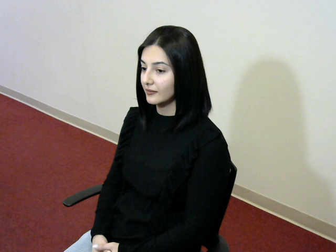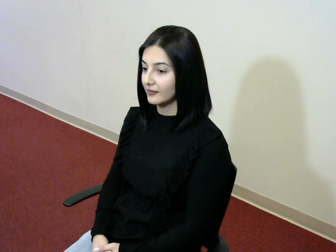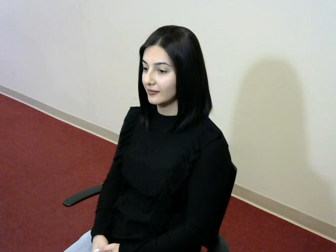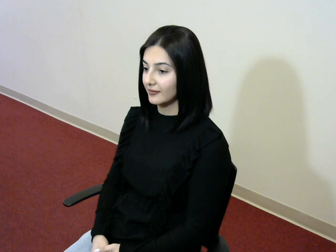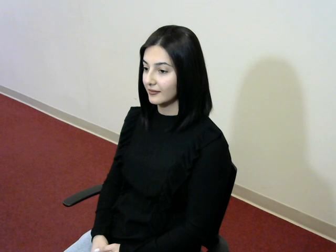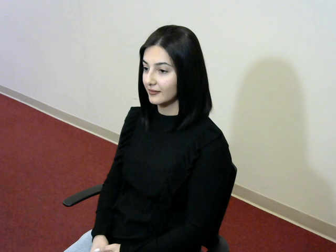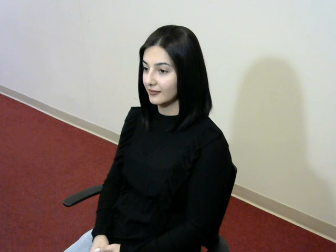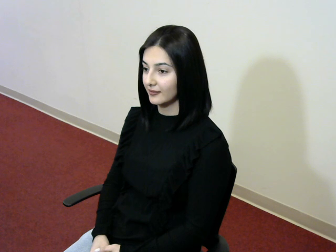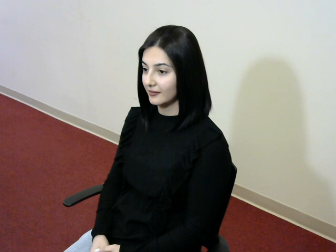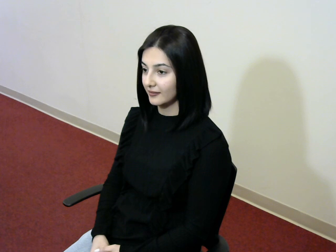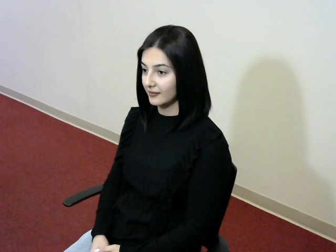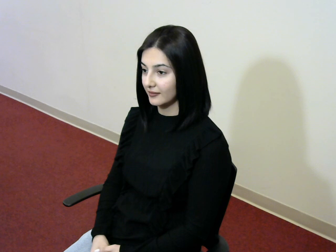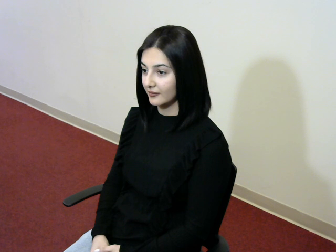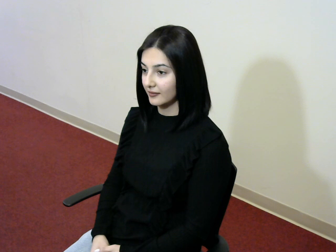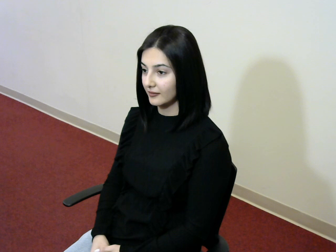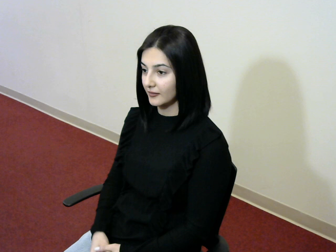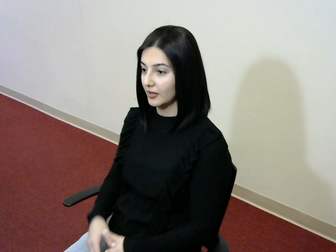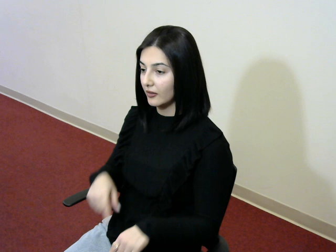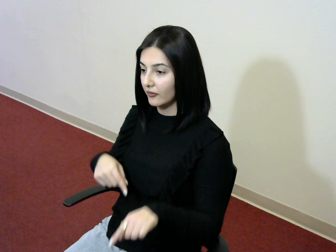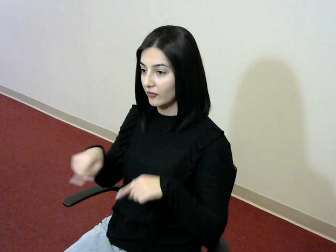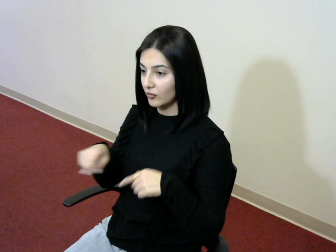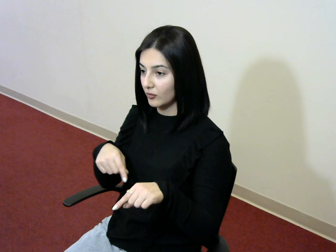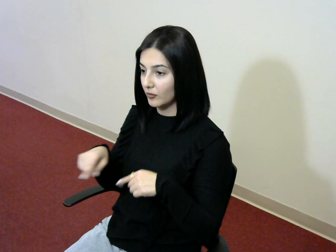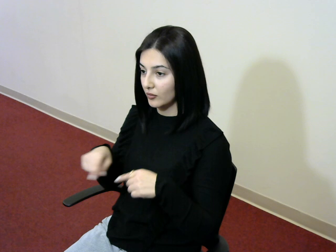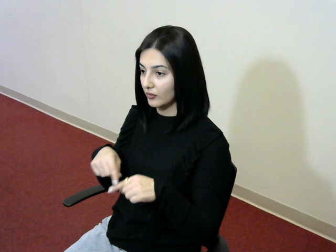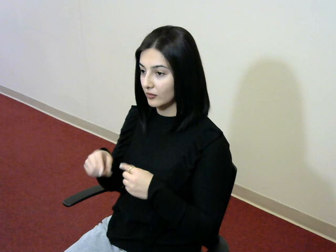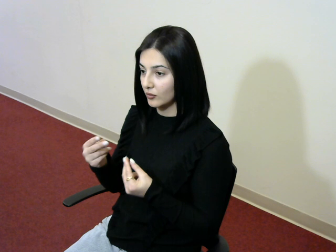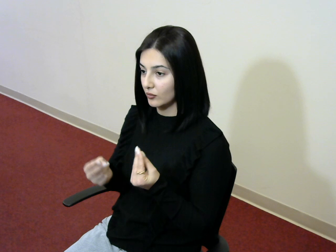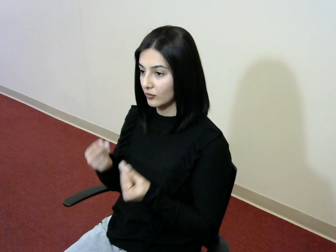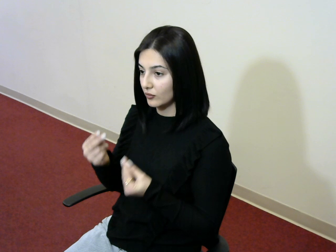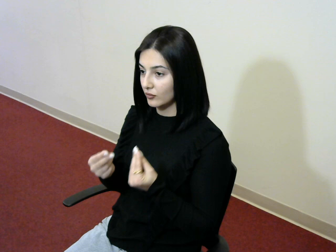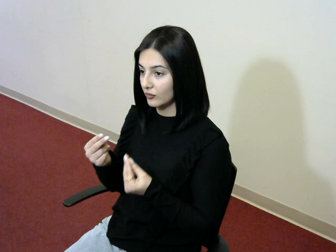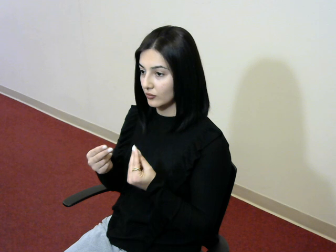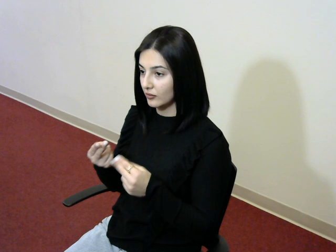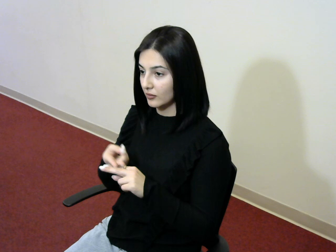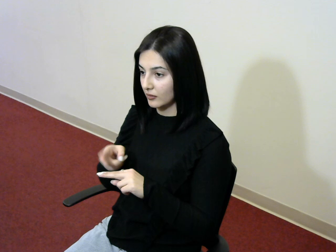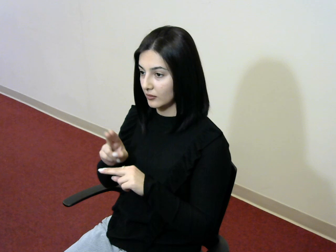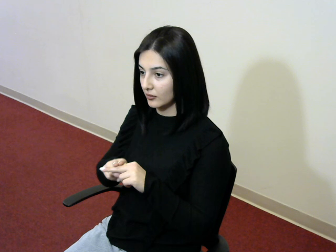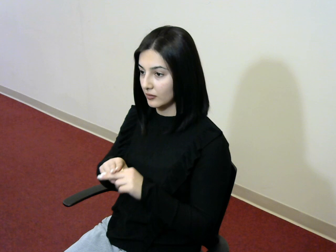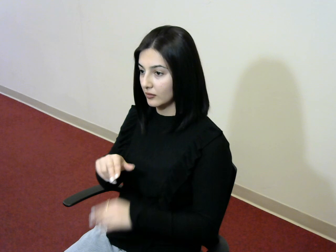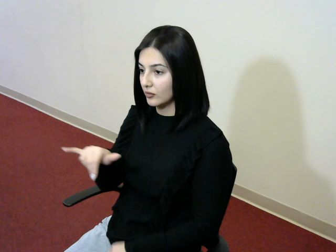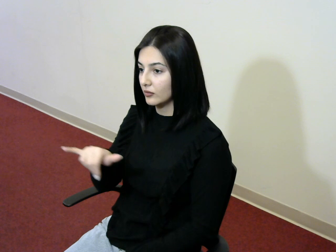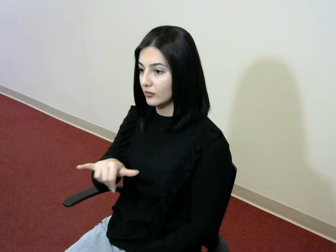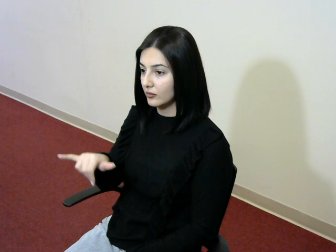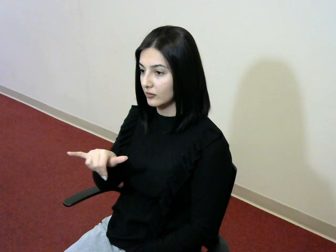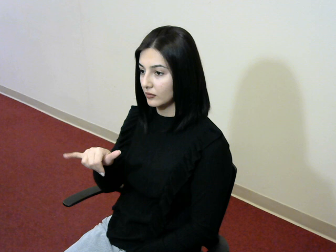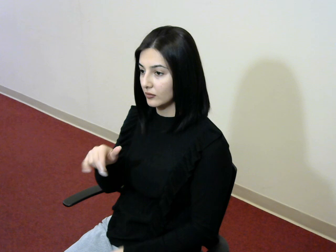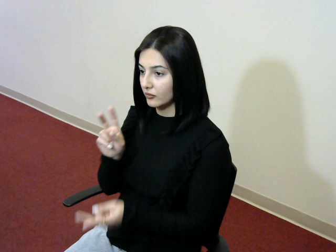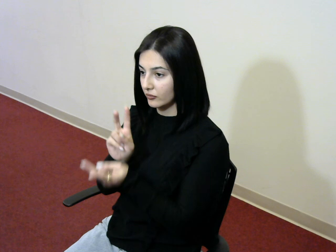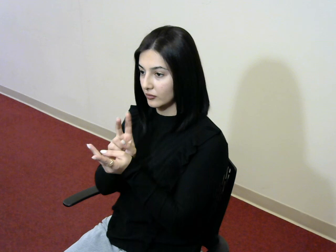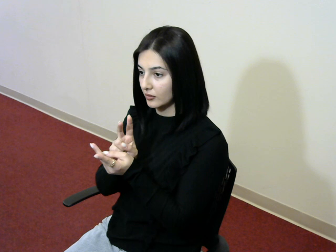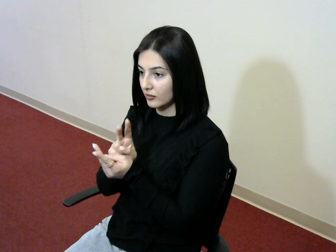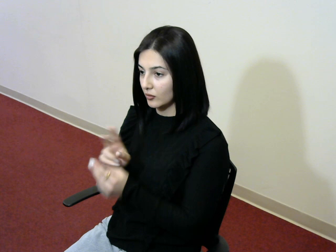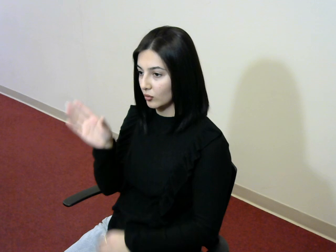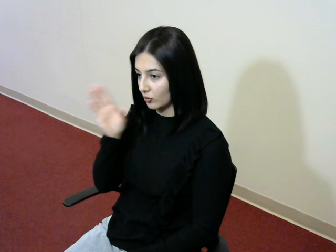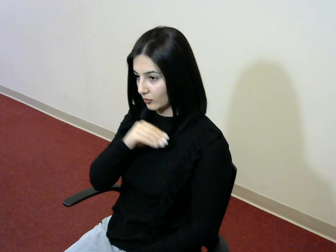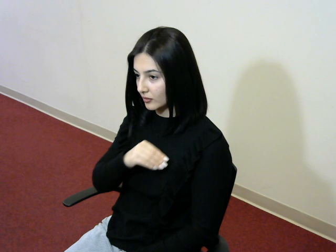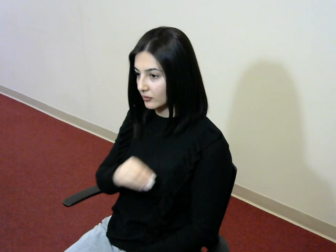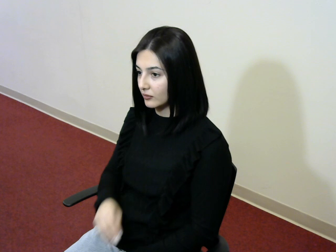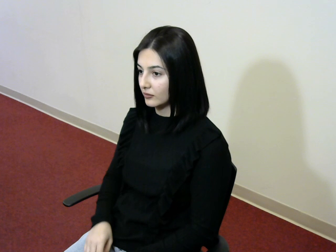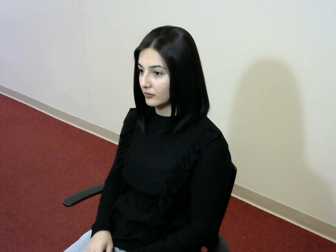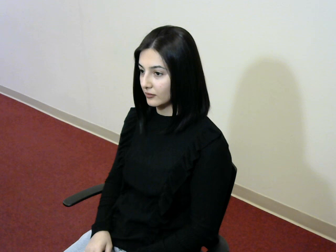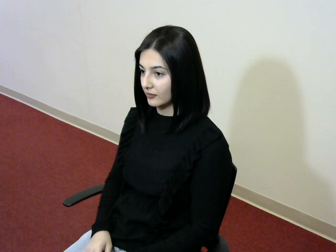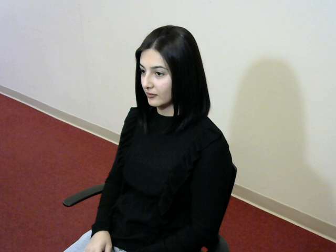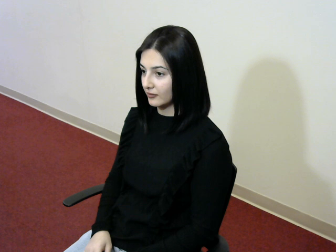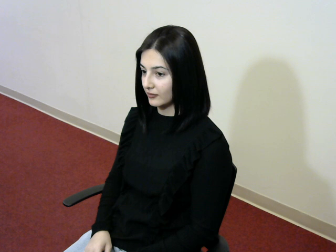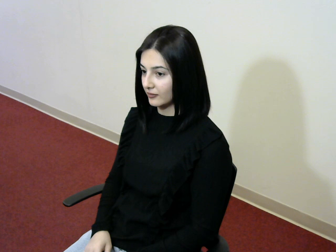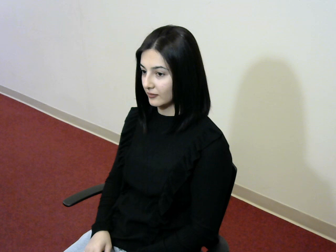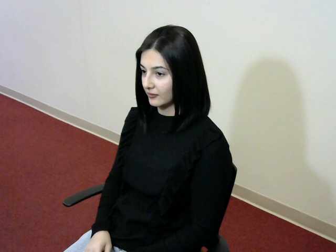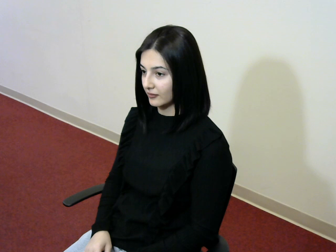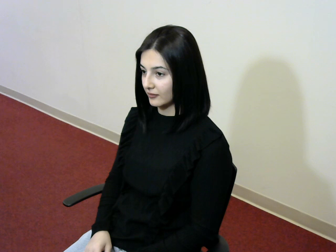Futbol oynamaq üçün harda görüşə bilərik?